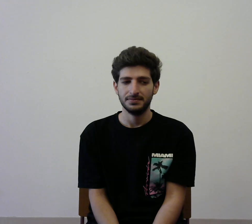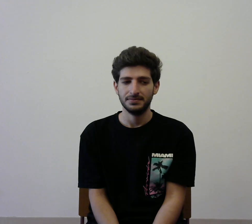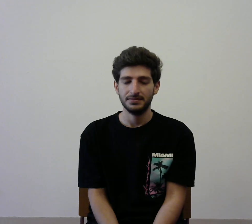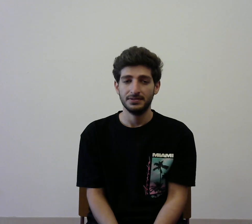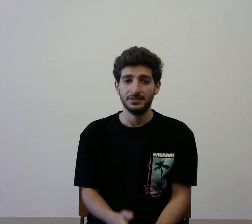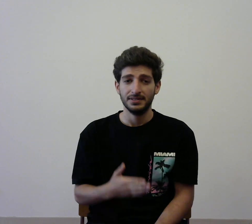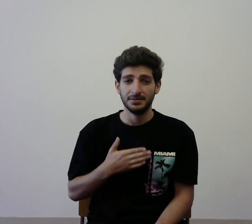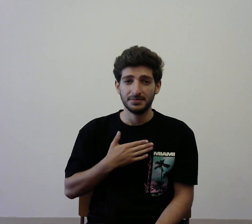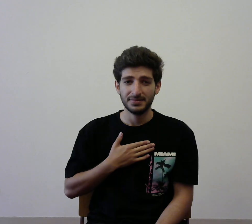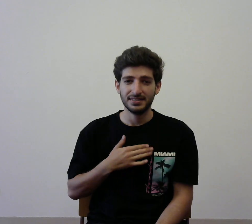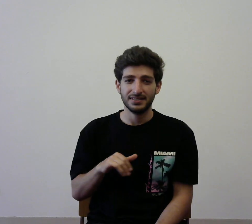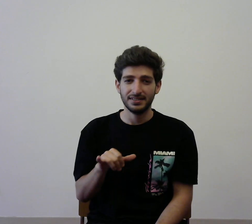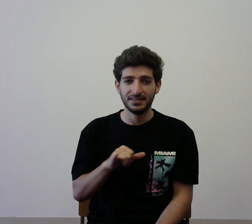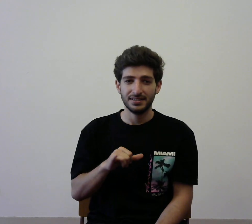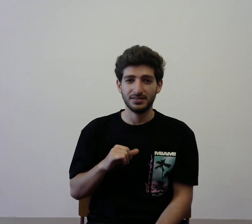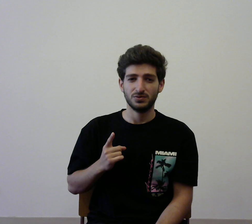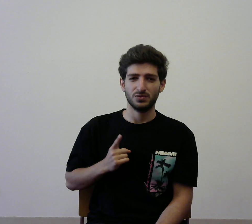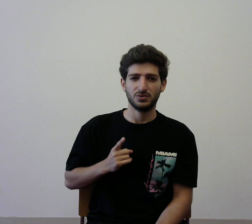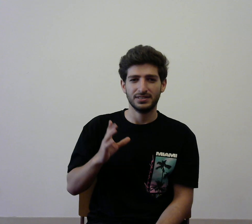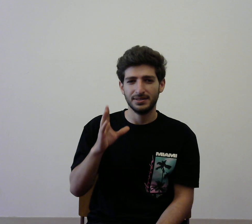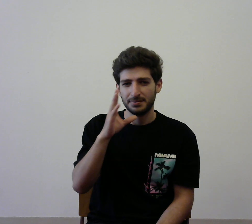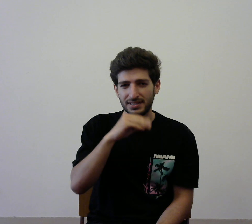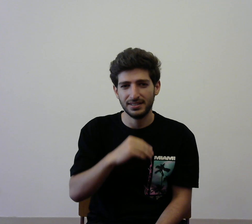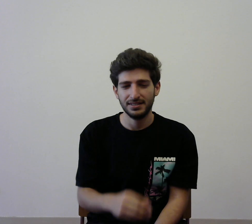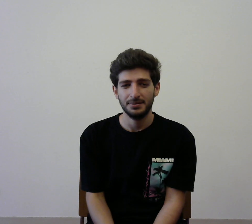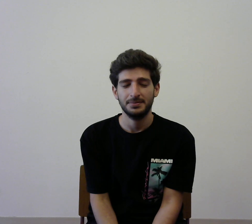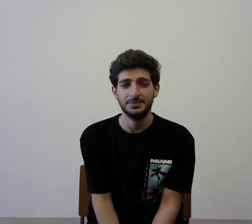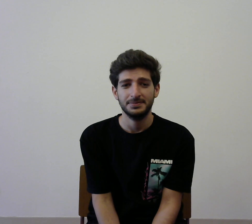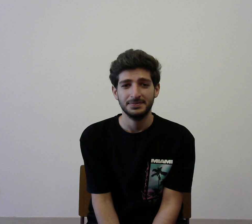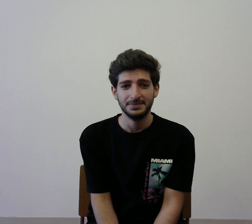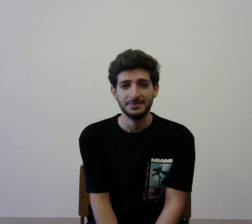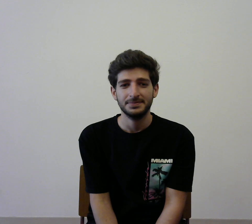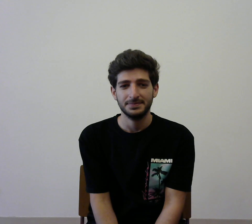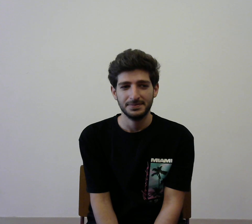Mən harda gözləyə bilərəm?